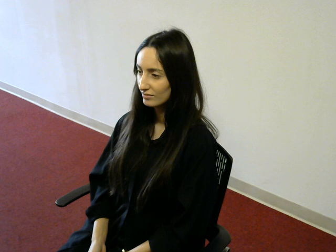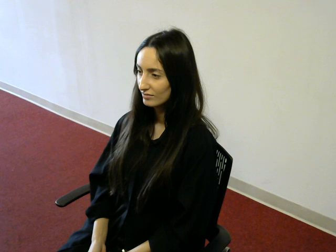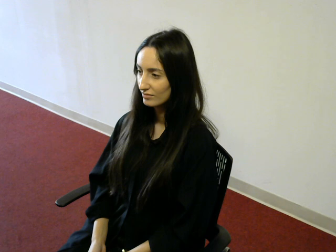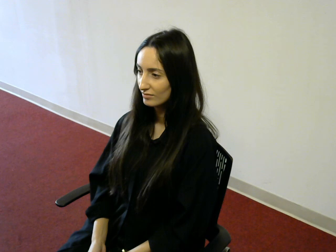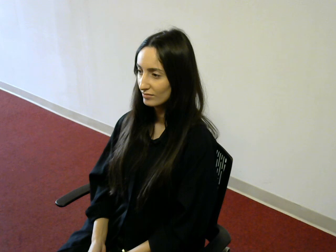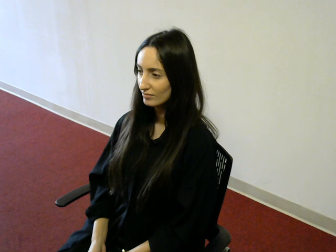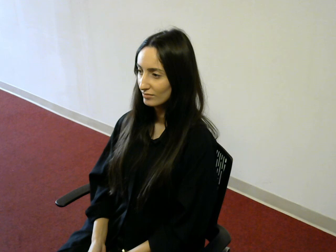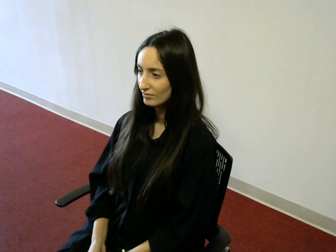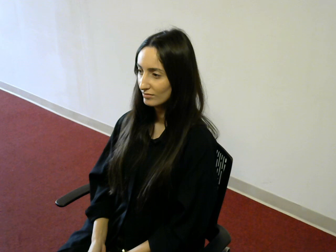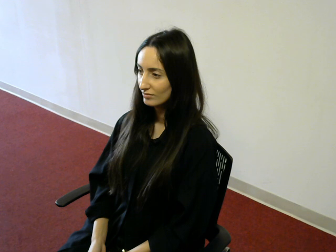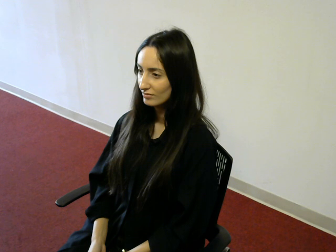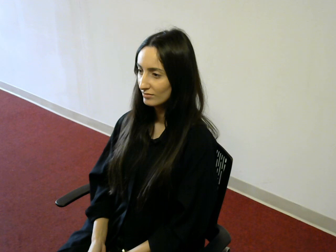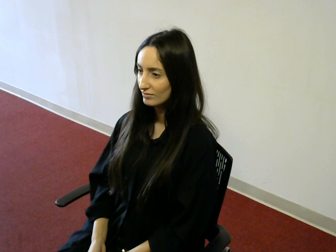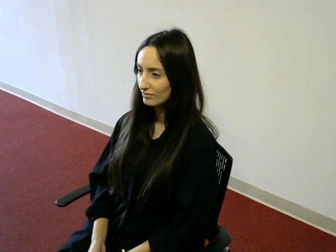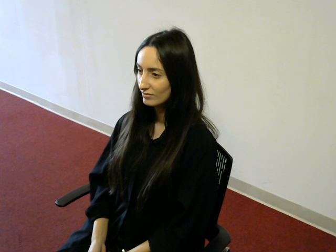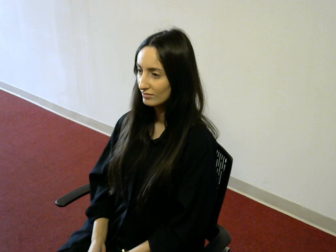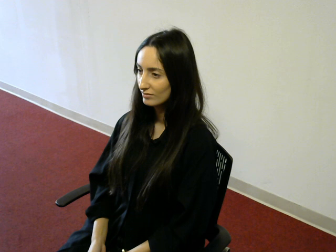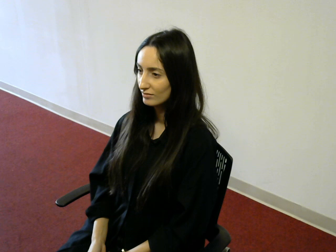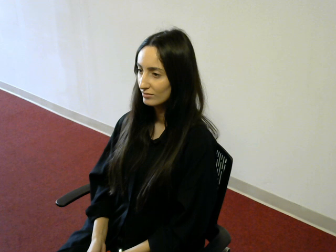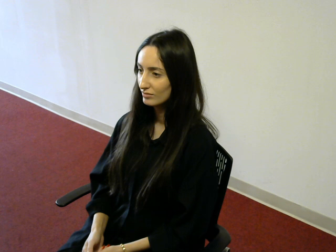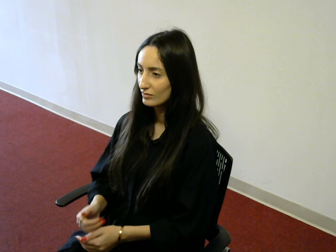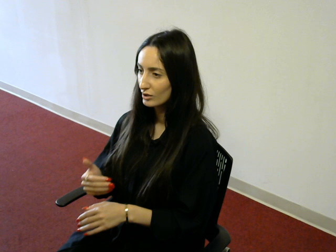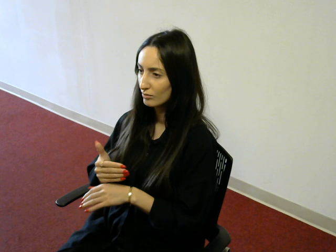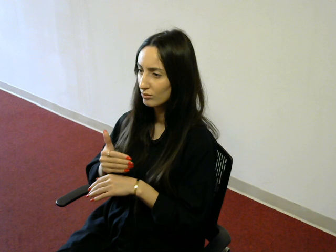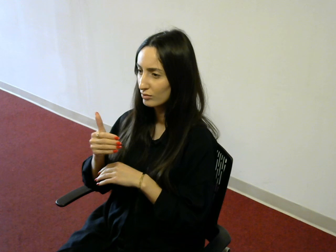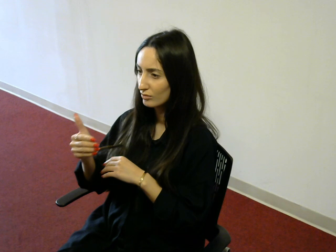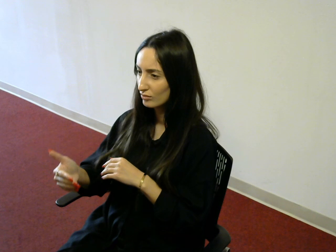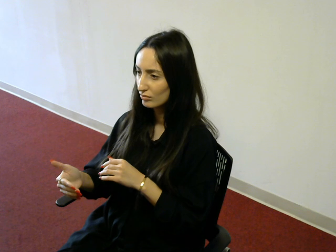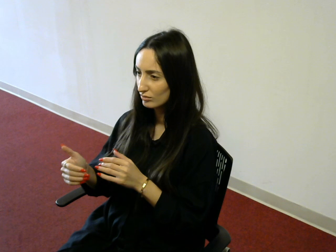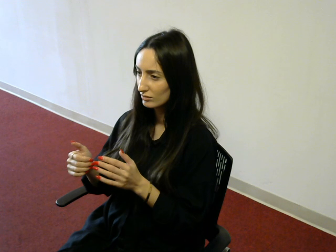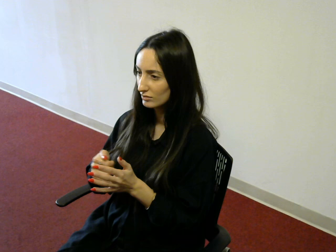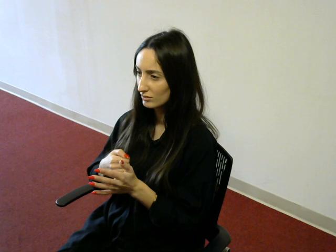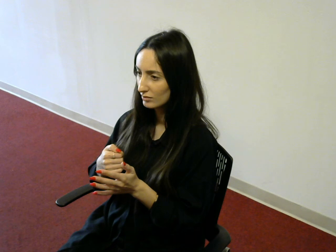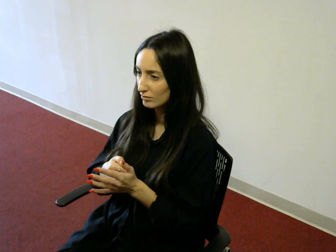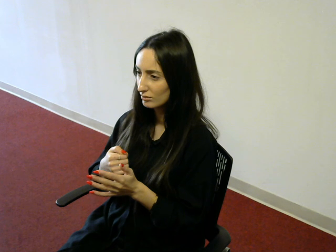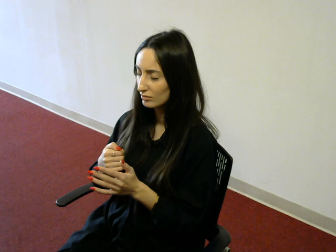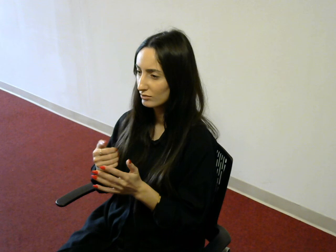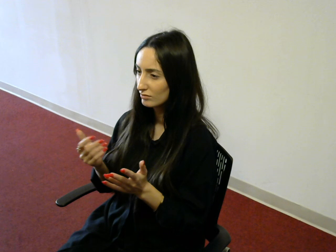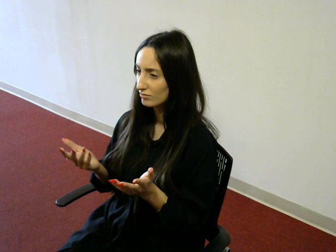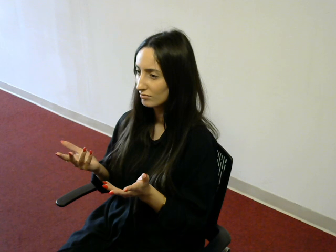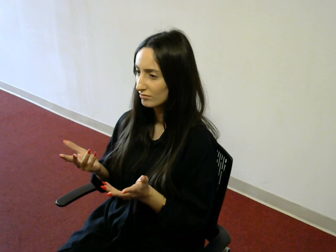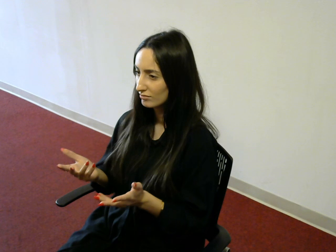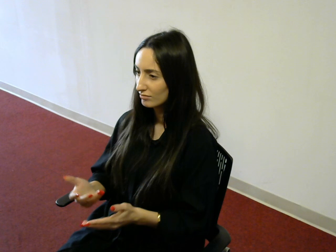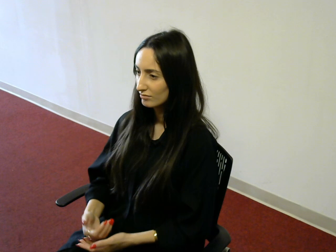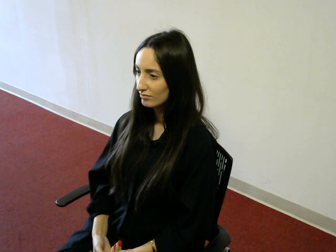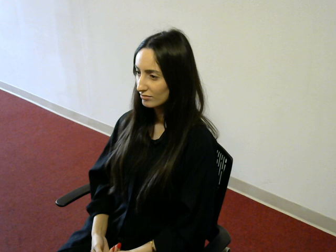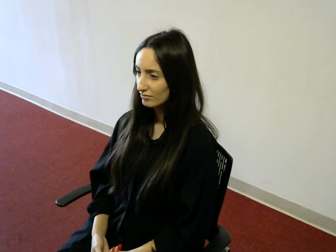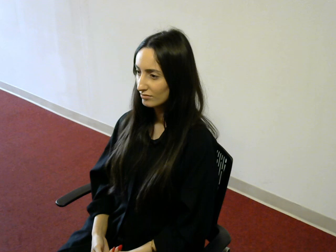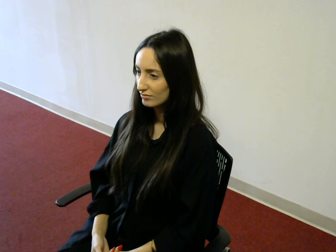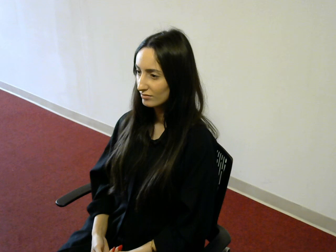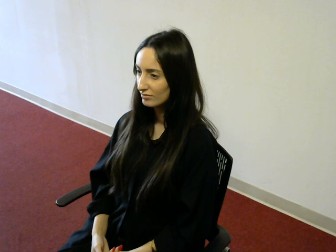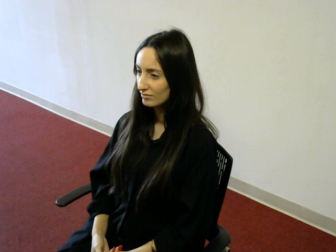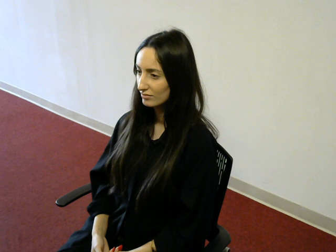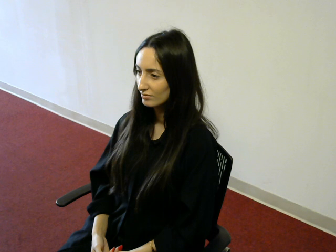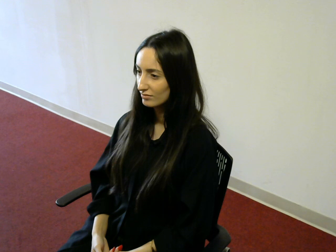Gecikməyinizin səbəbi nədir?